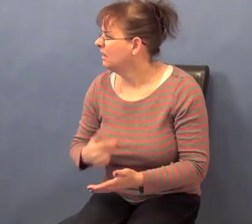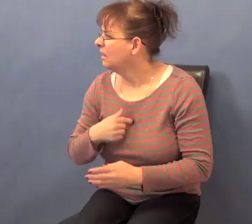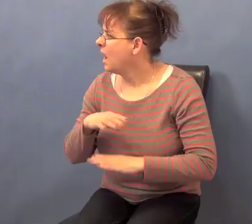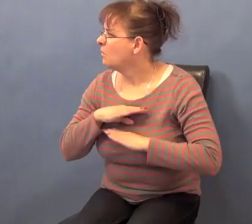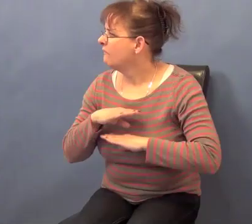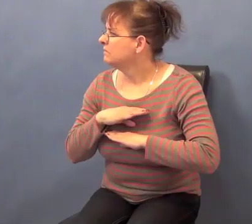Ja migam dwa razy.